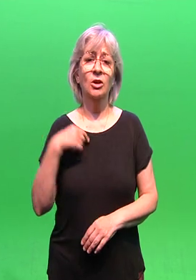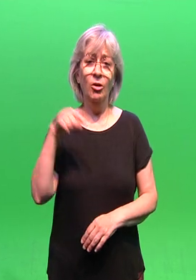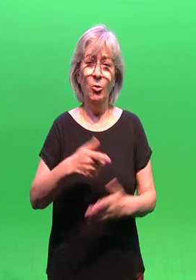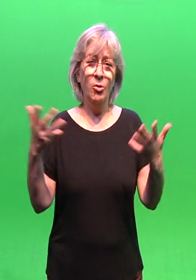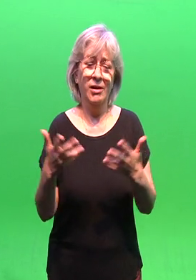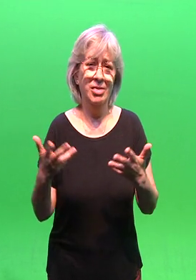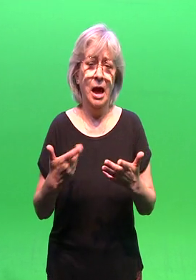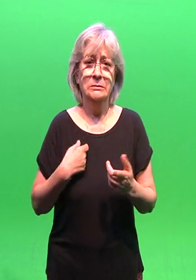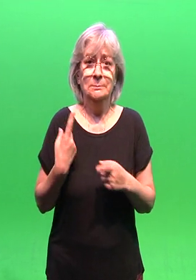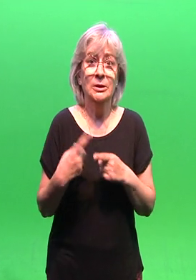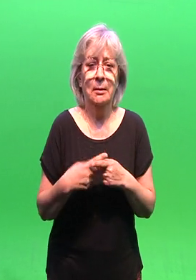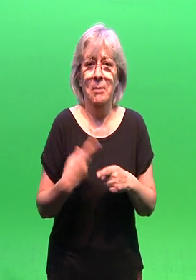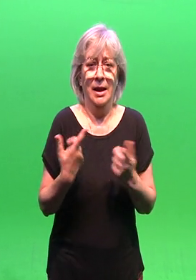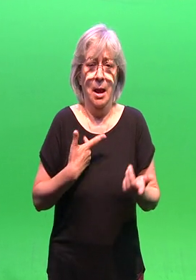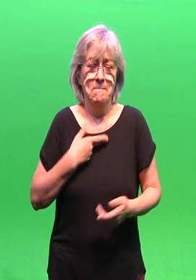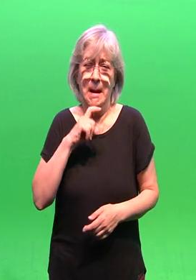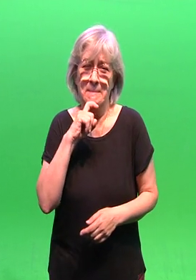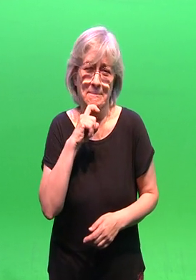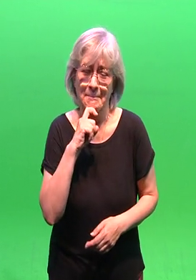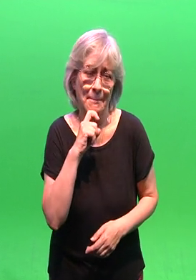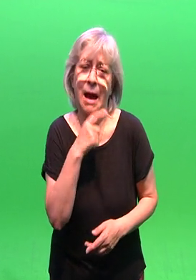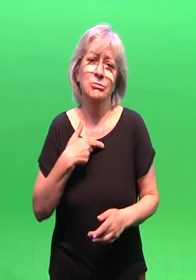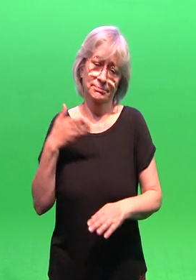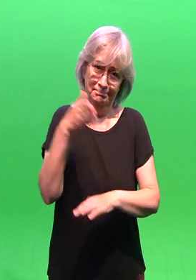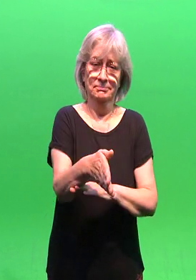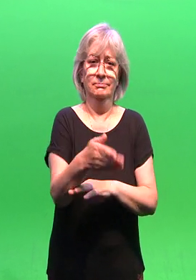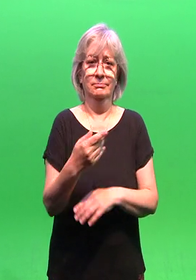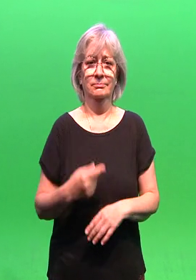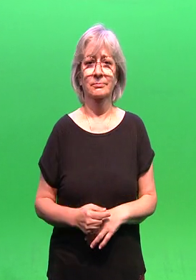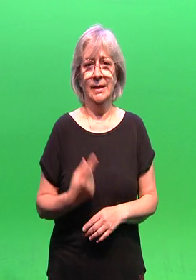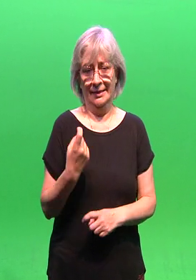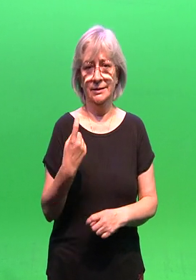Vinc a urgències perquè em fa molt de mal, i ho necessito.